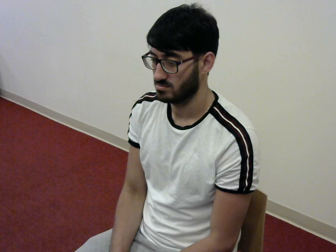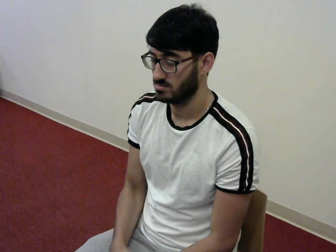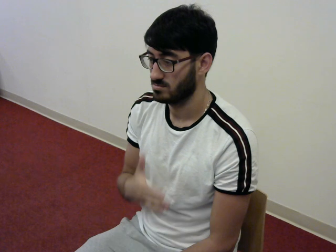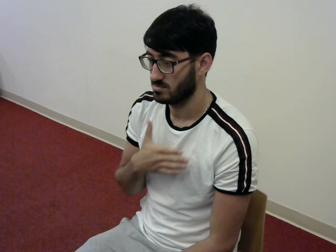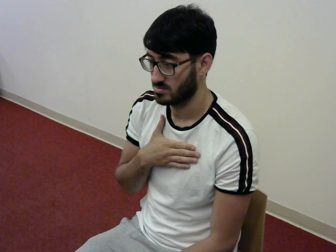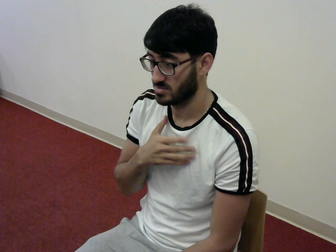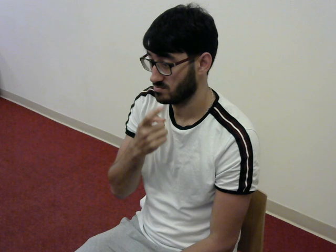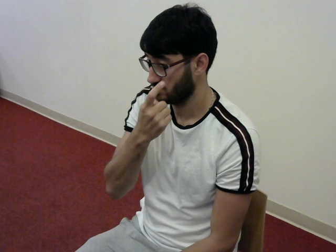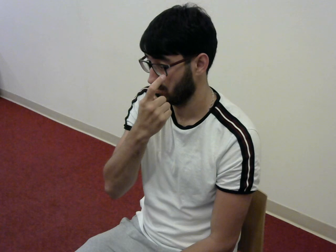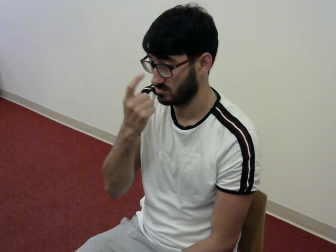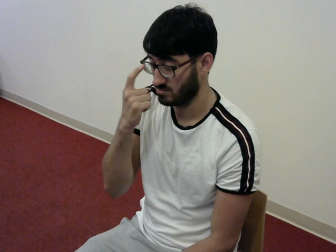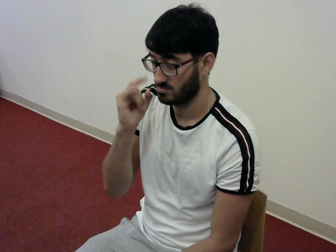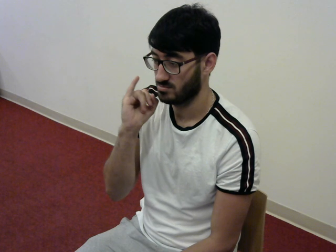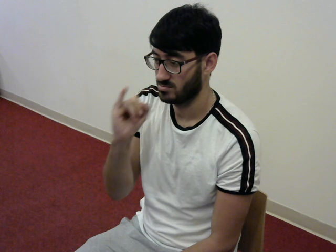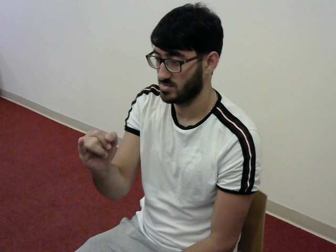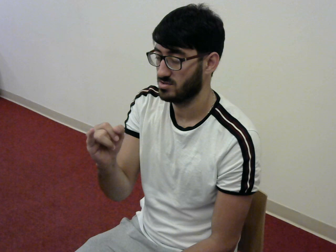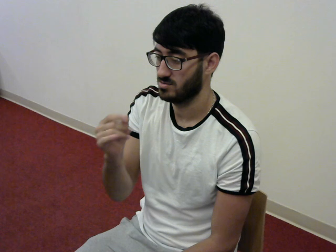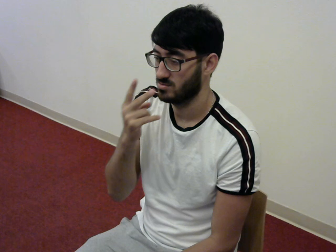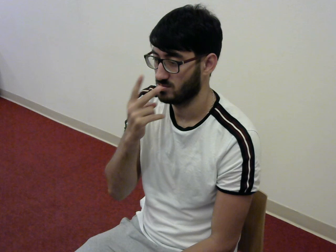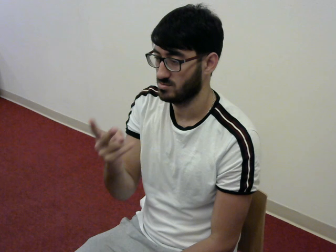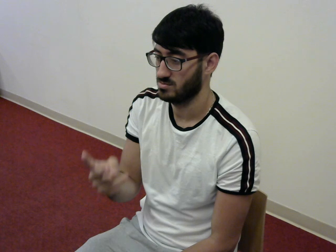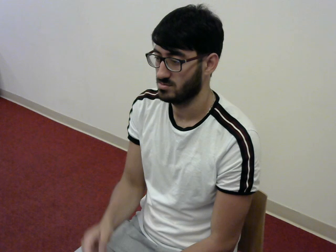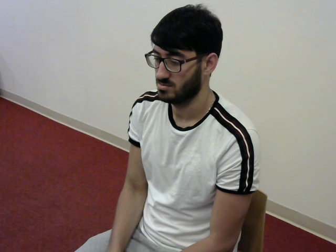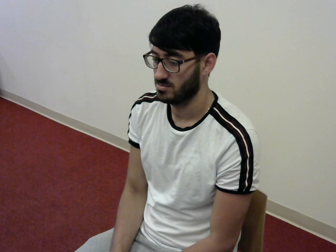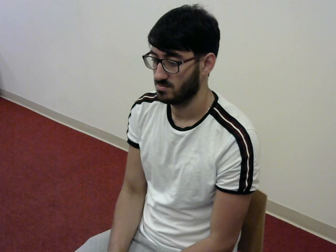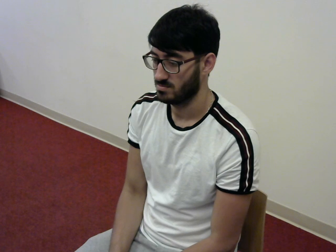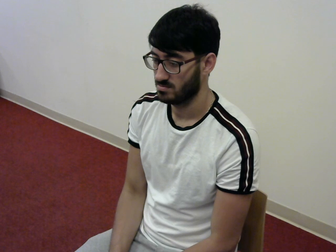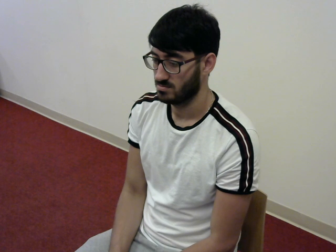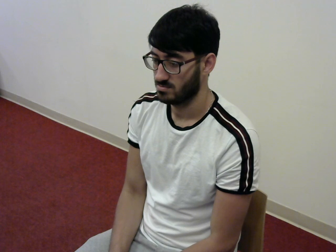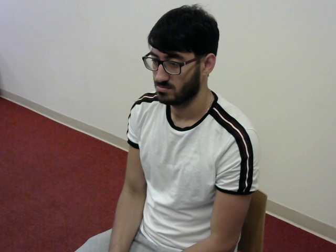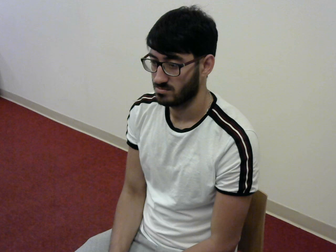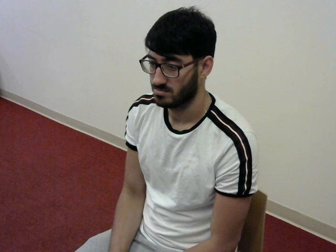Mənim gözüm pis görür